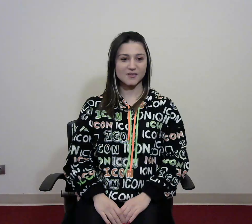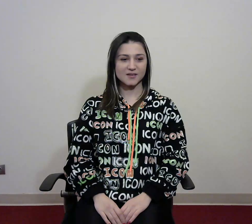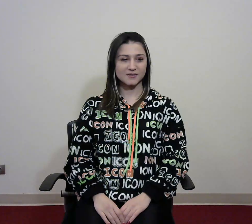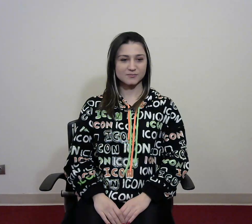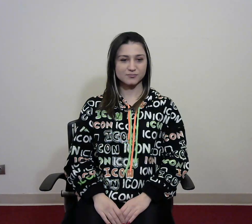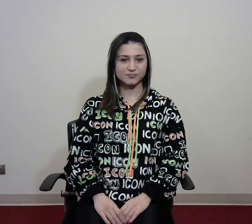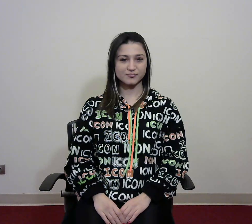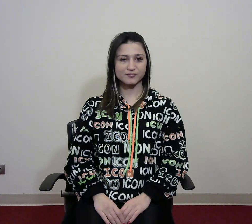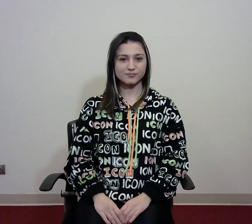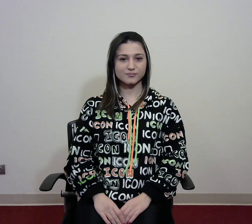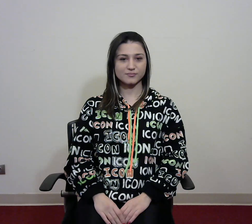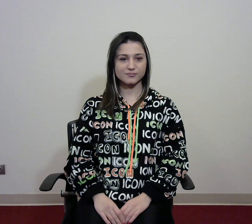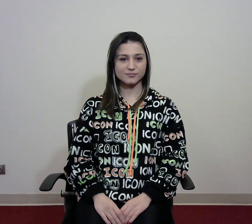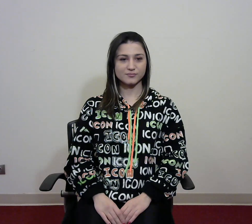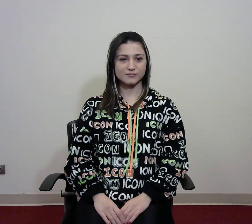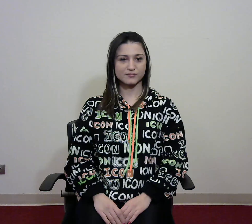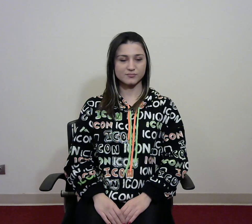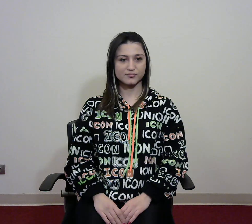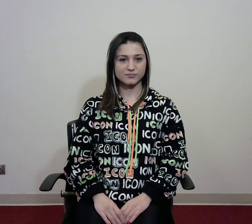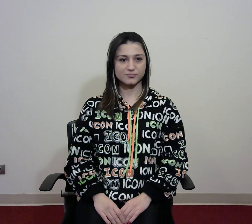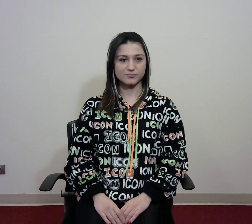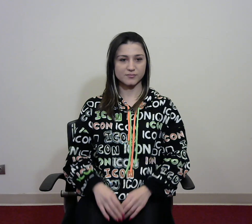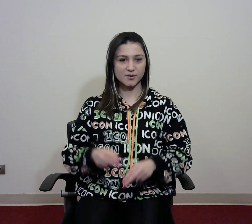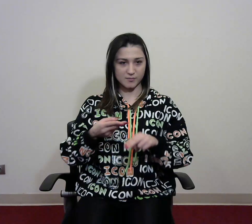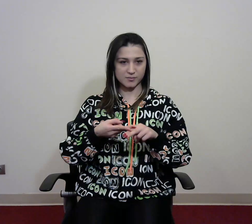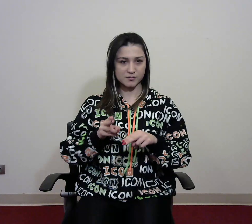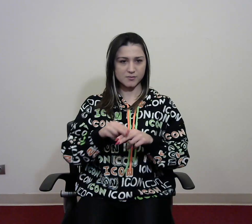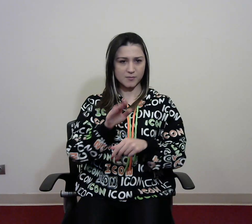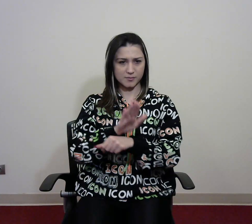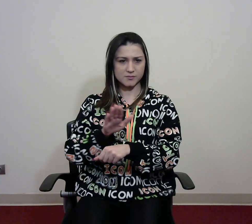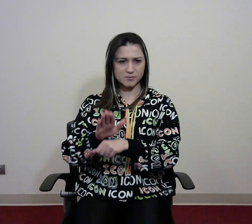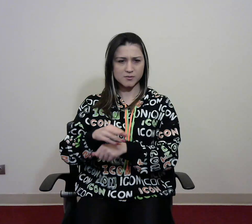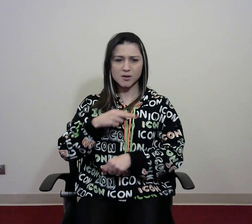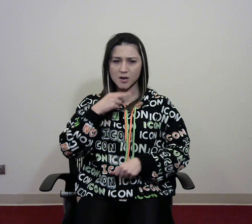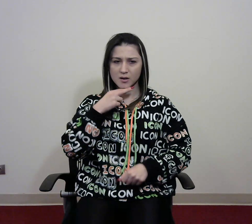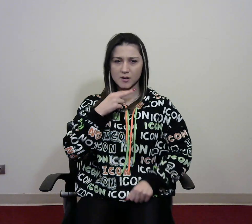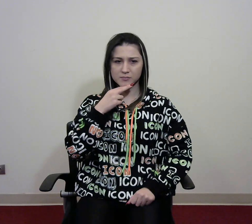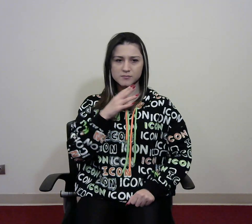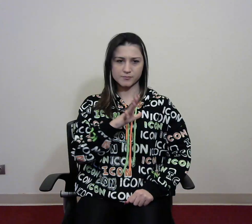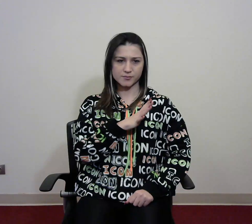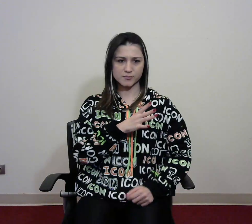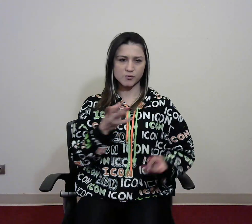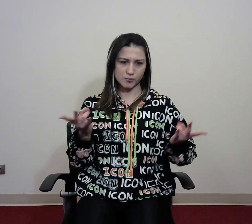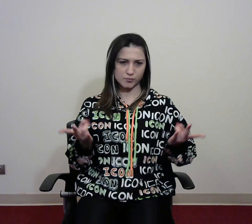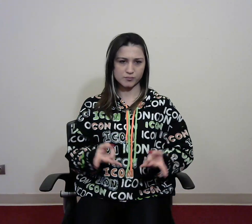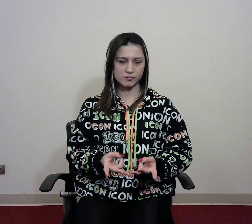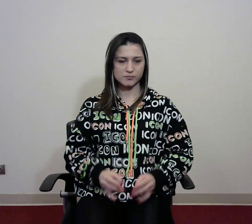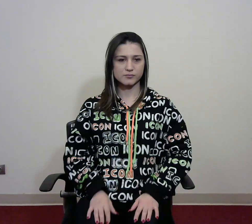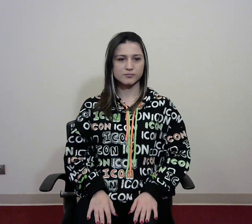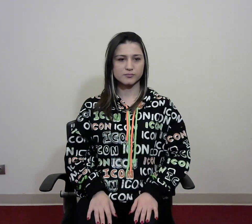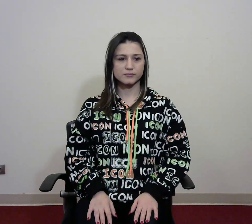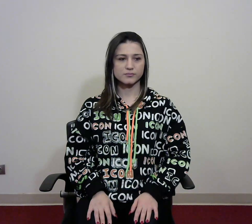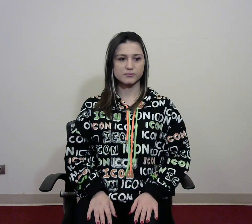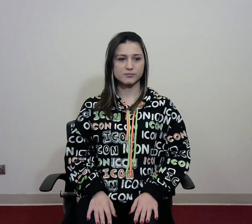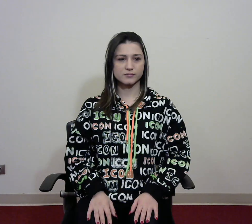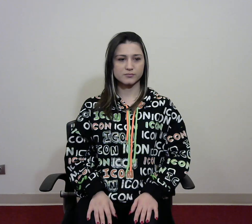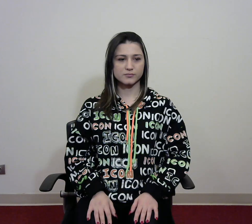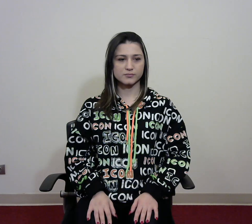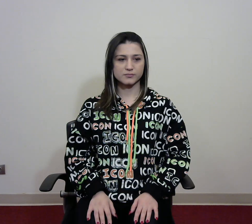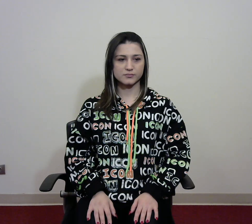Bu tapşırıqlarda diqqətli olmaq lazımdır